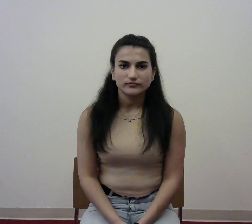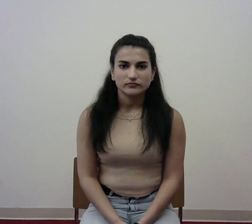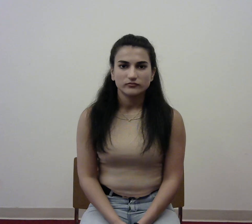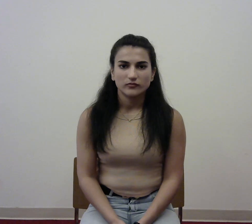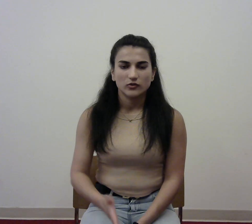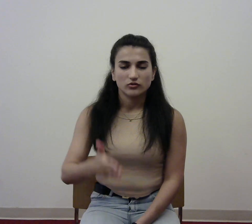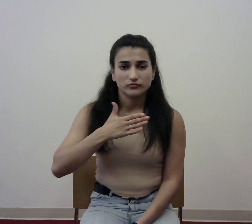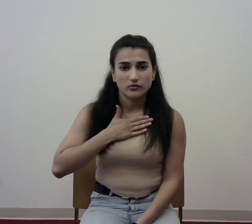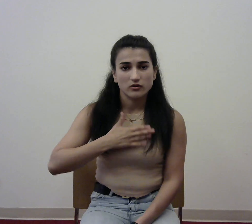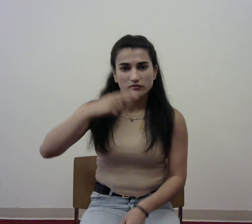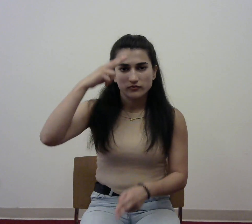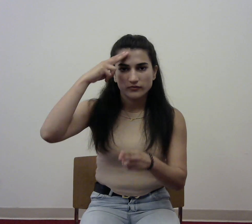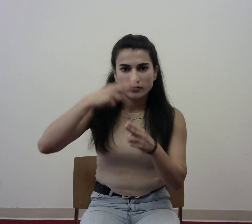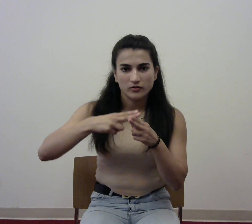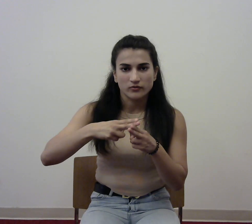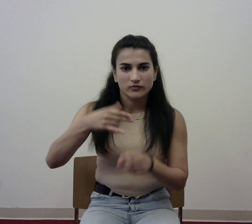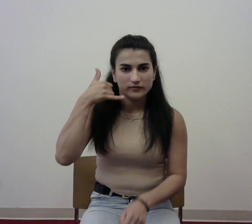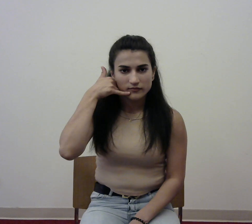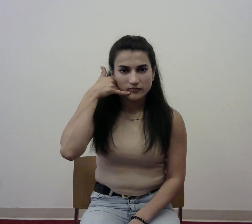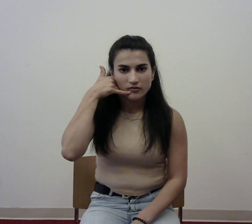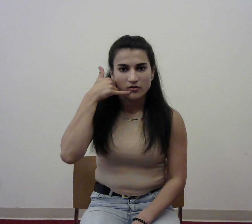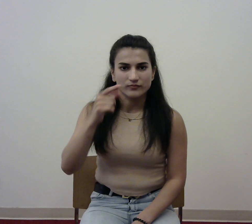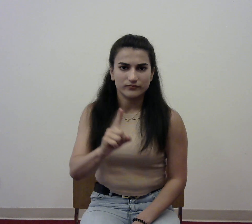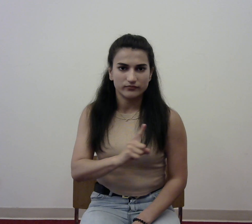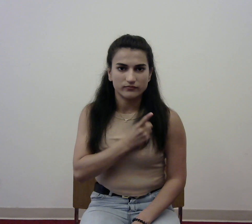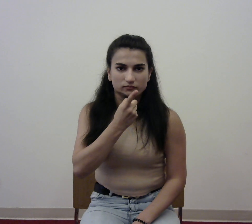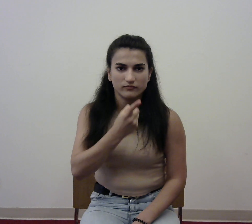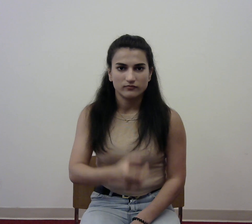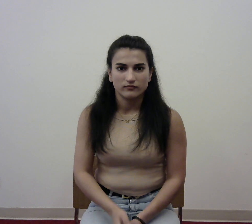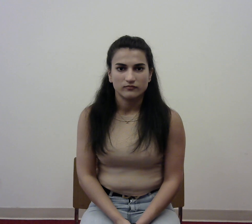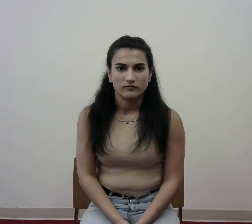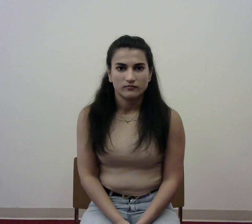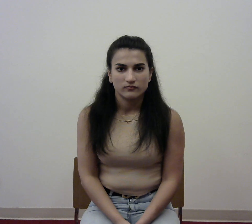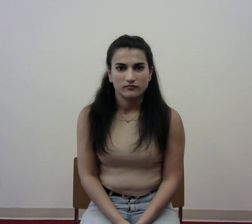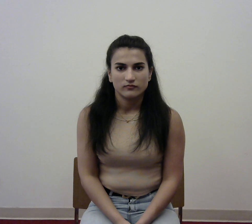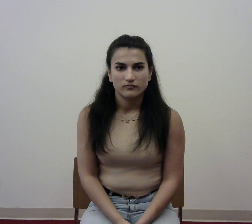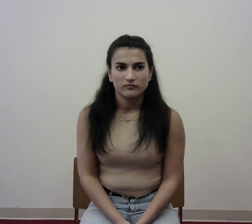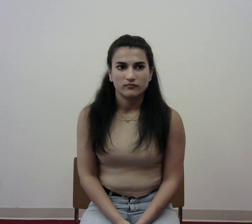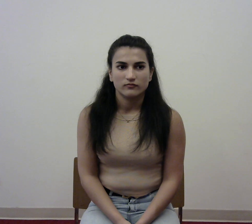Mənim qardaşım telefon ustasıdır